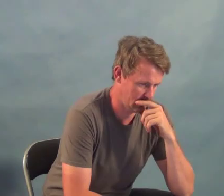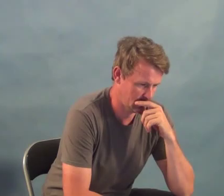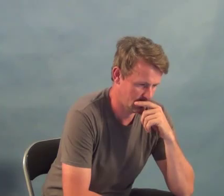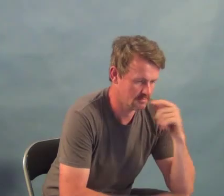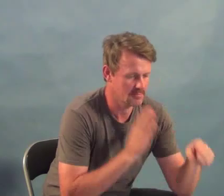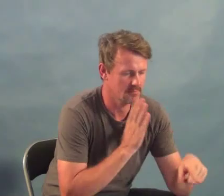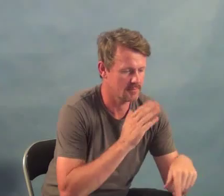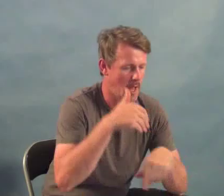Chyba chodzi o McDonalda.